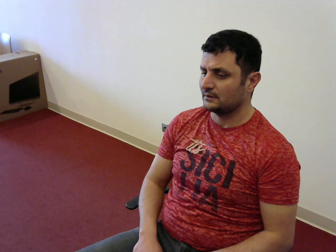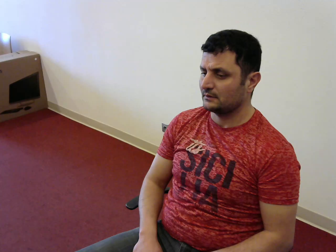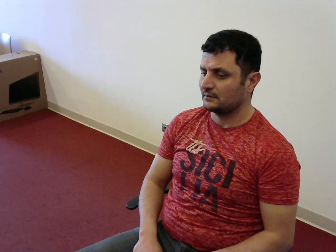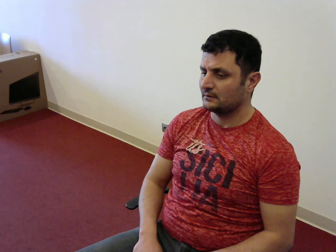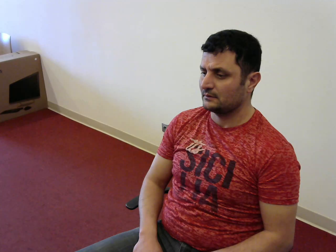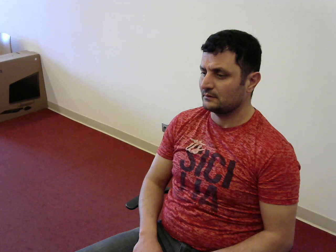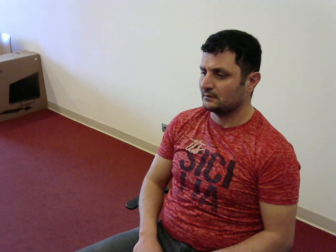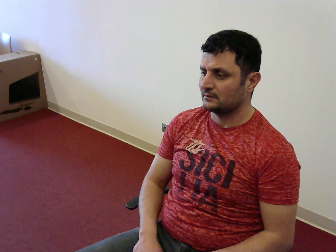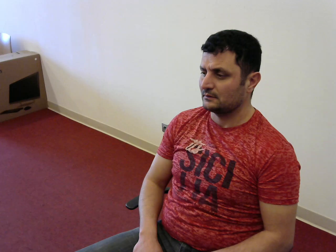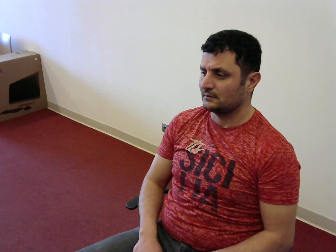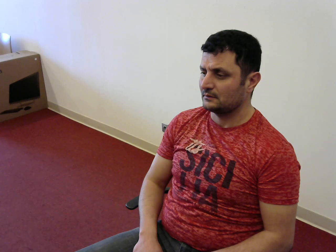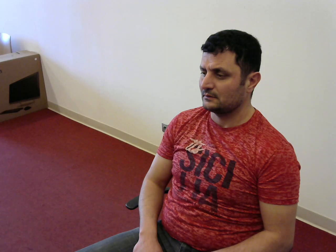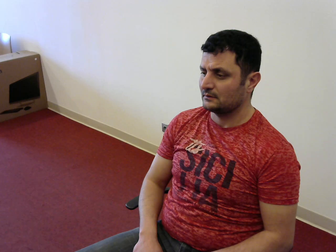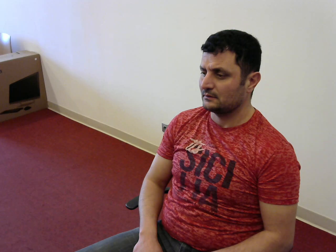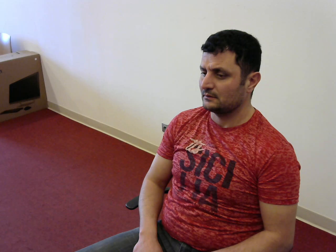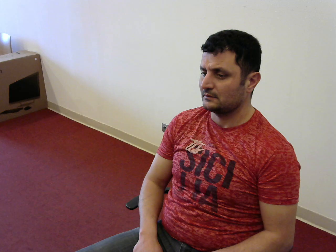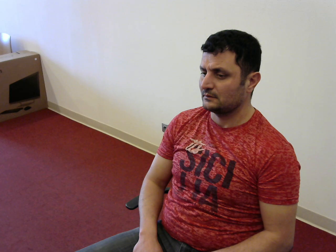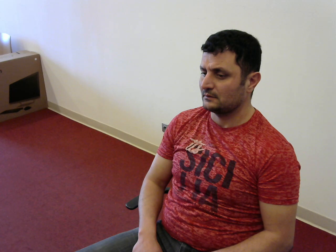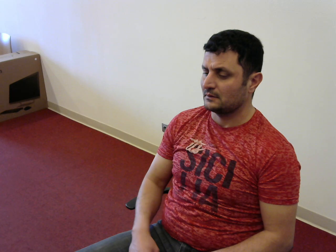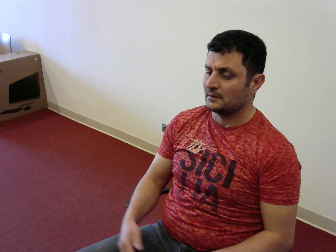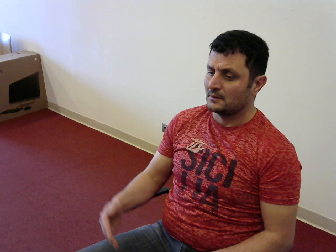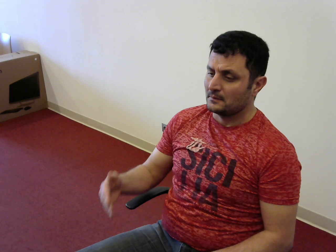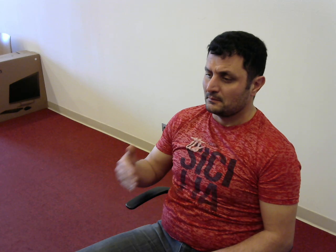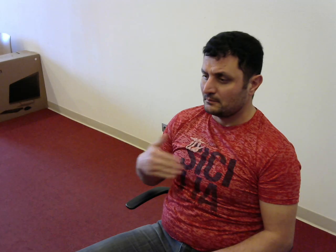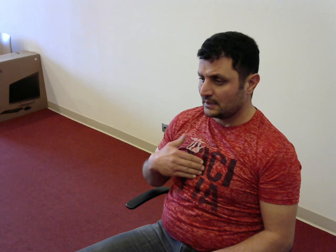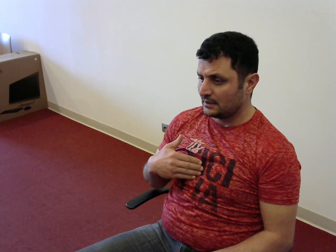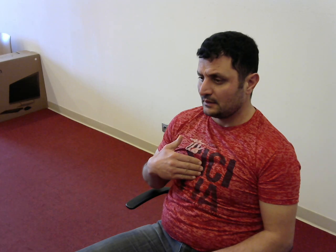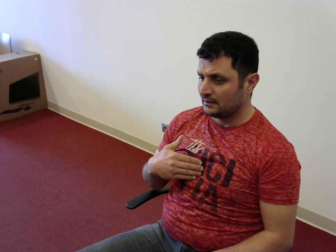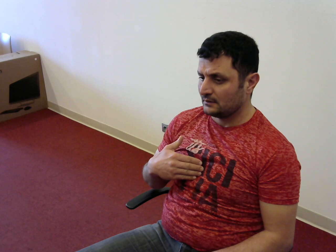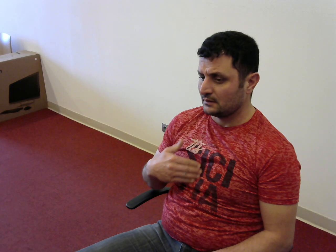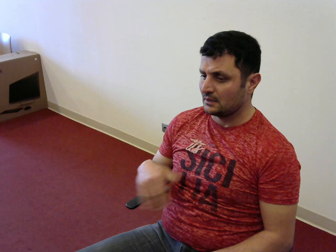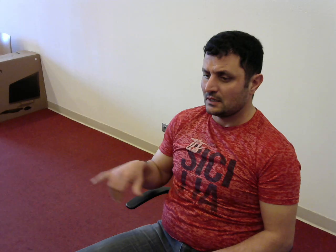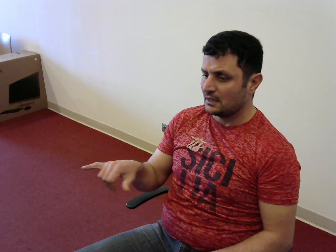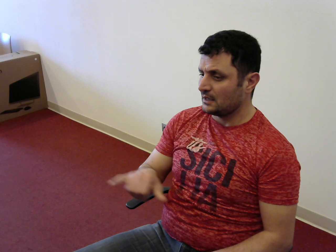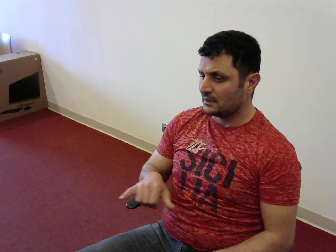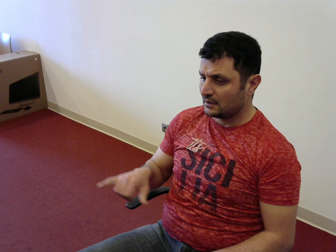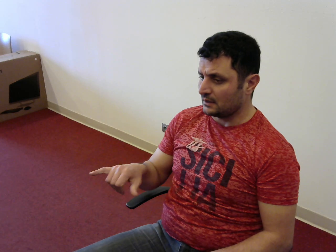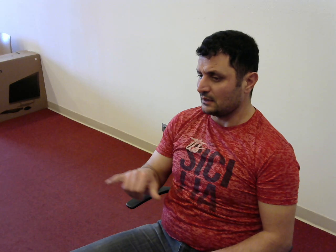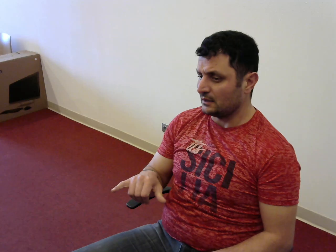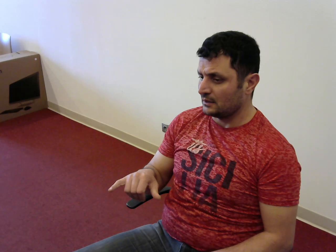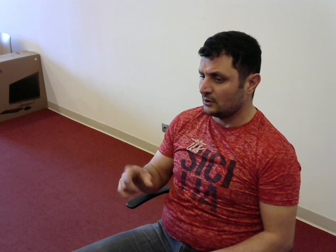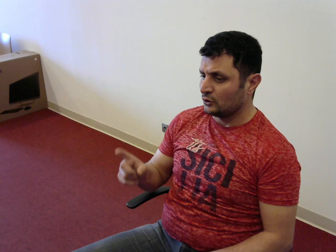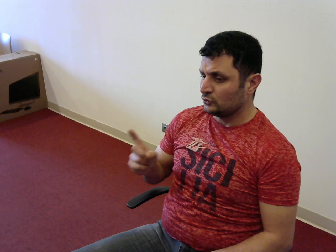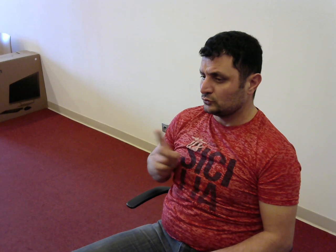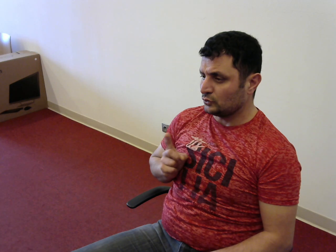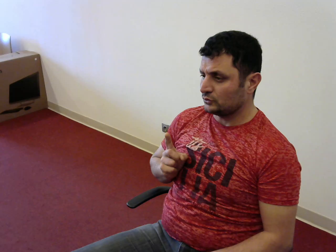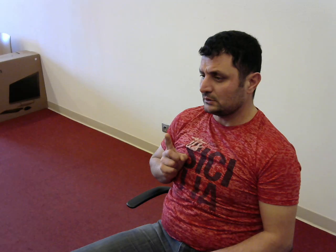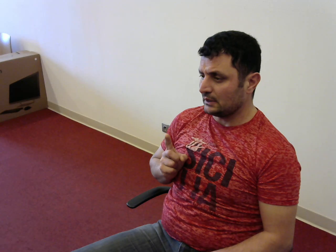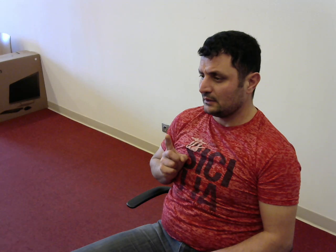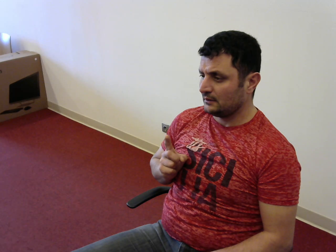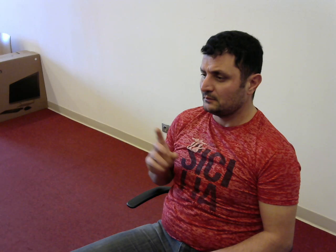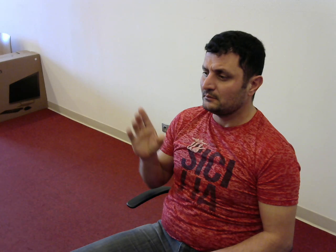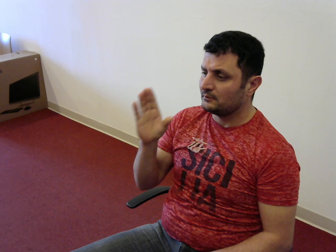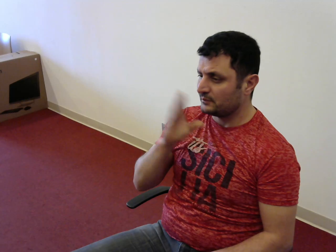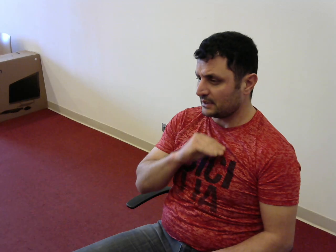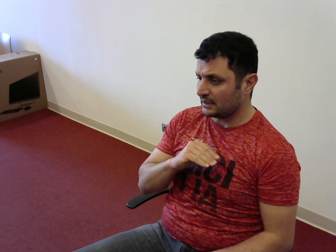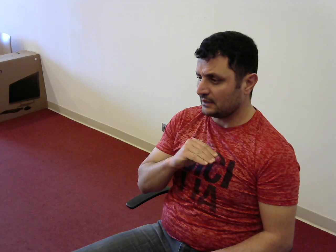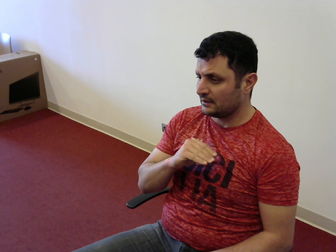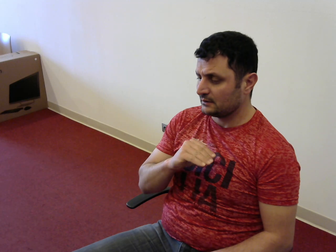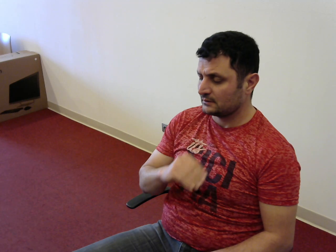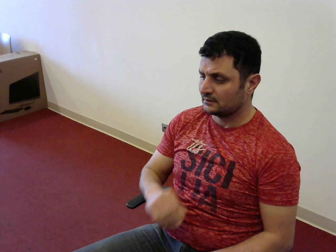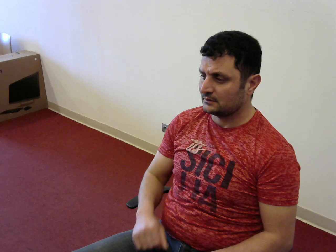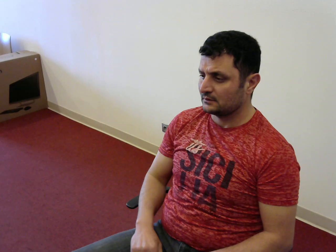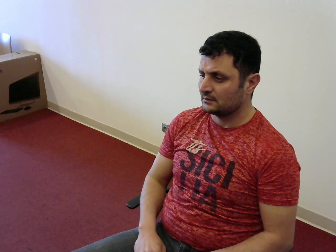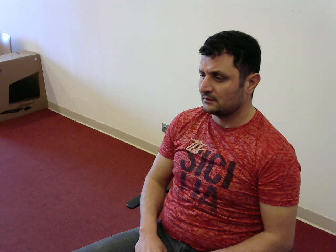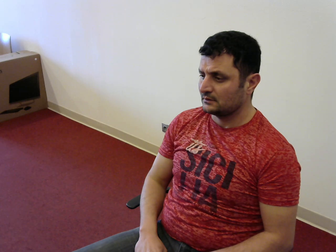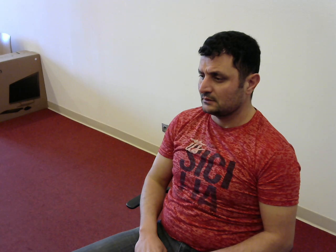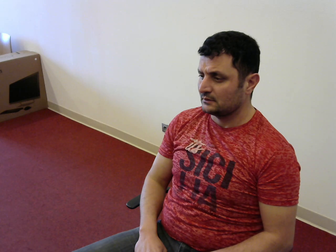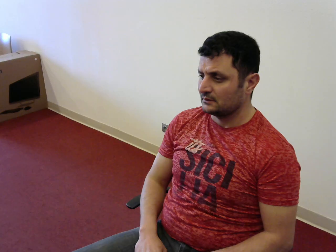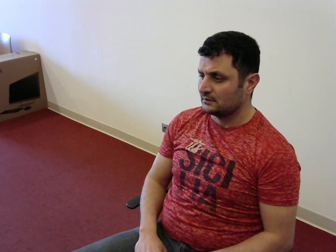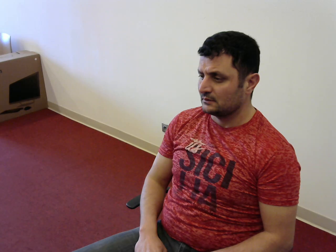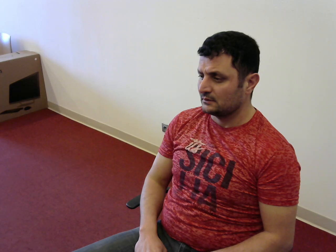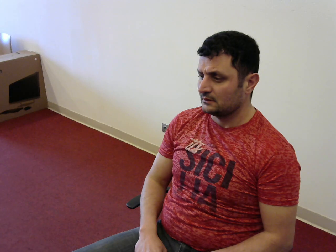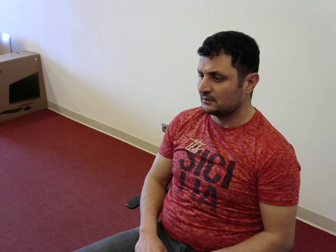Mən harda gözləyə bilərəm?